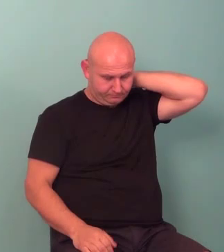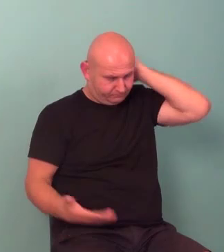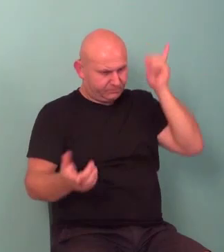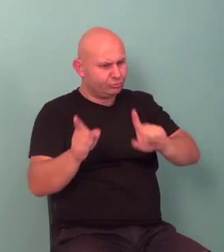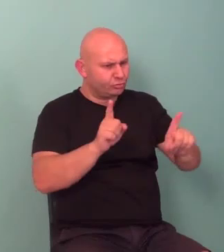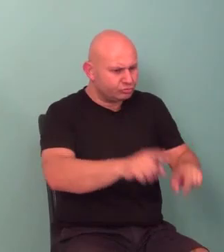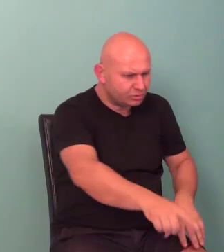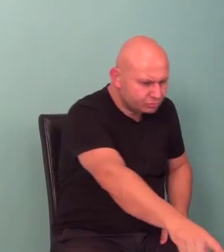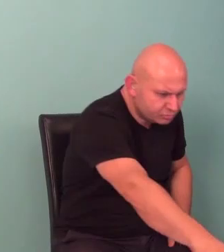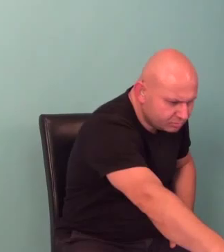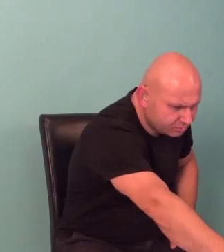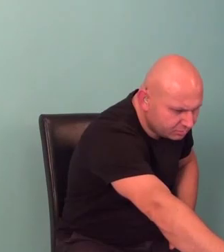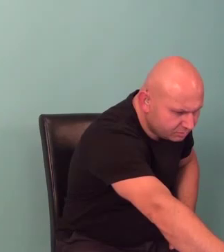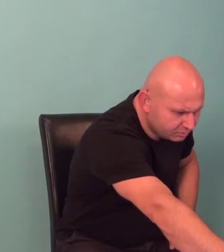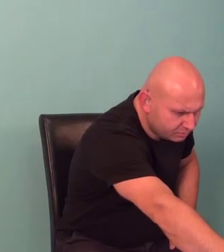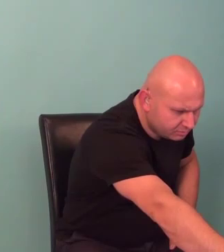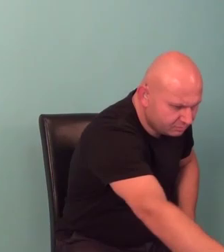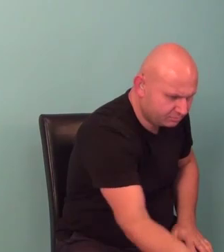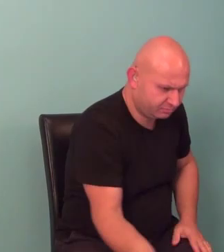Co to znaczy?